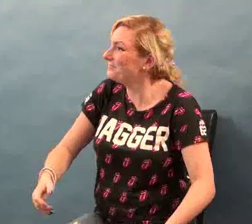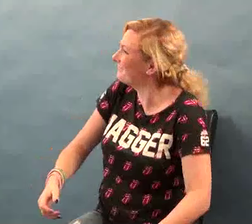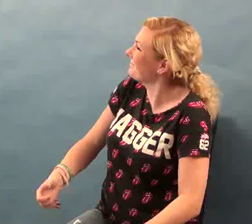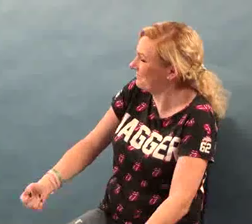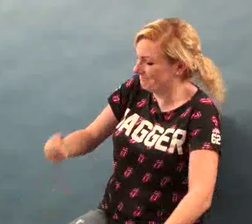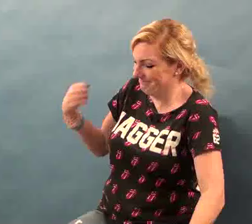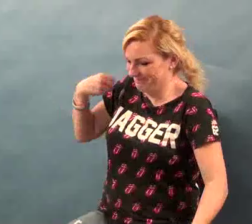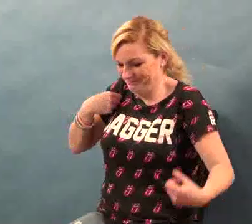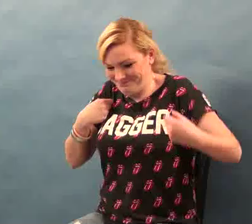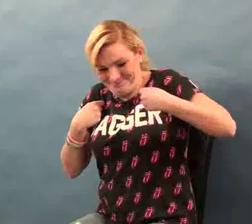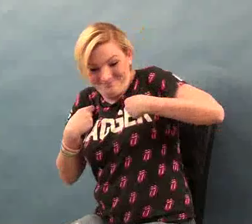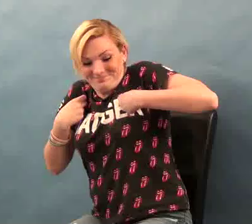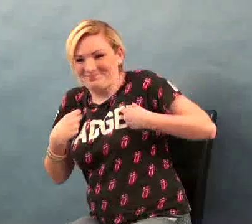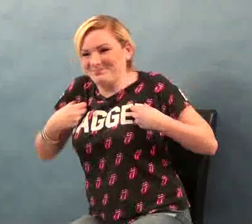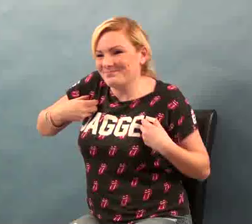Zakłada nosidło na plecy.